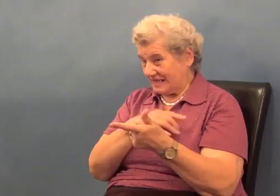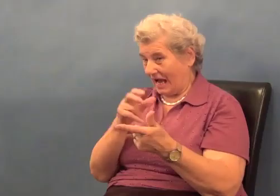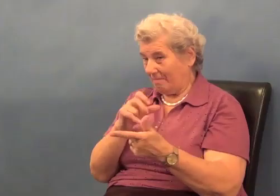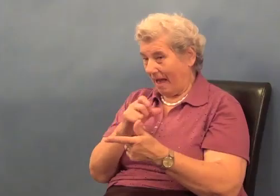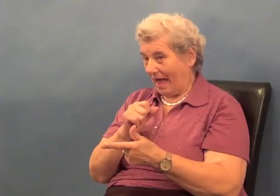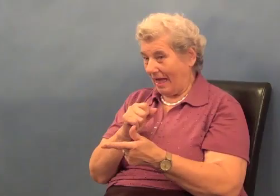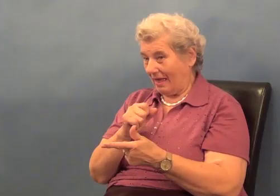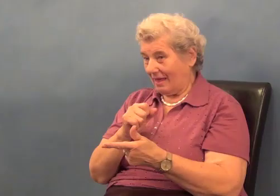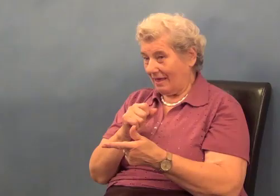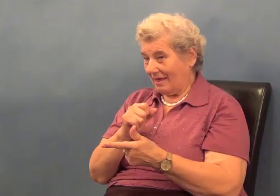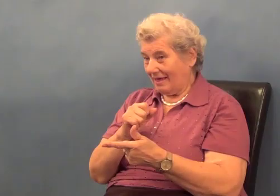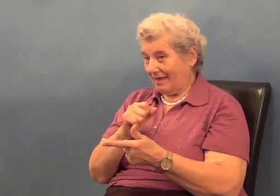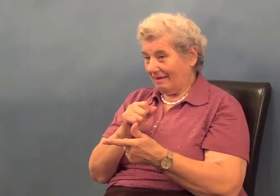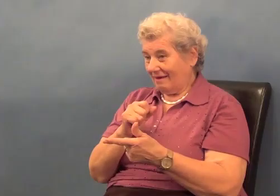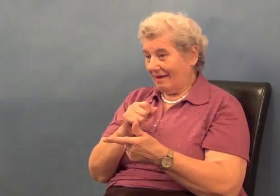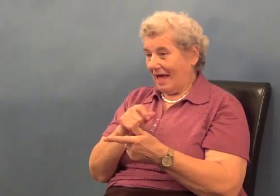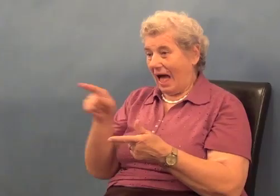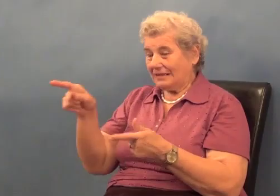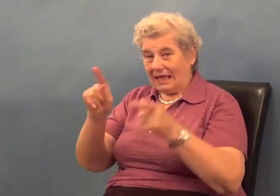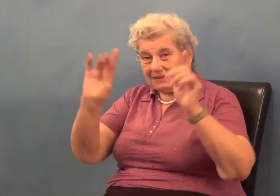Do serca chyba.